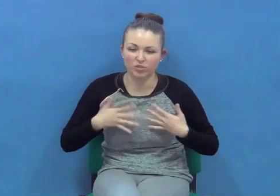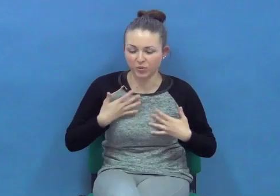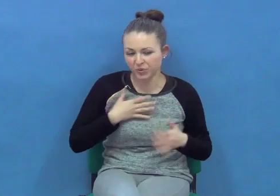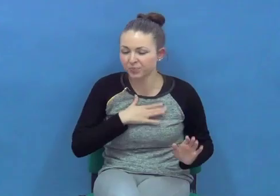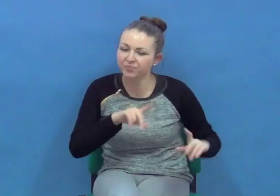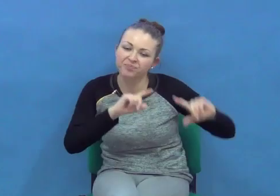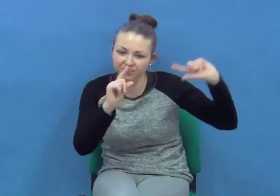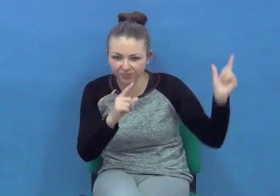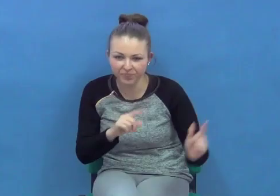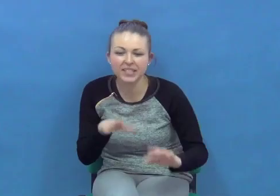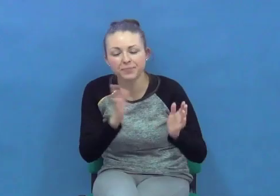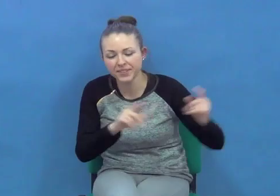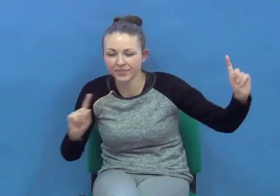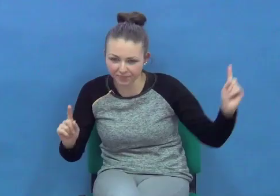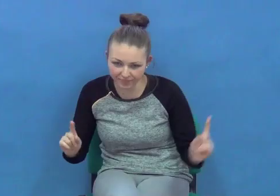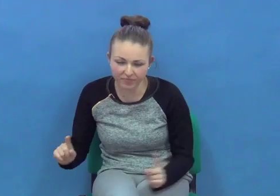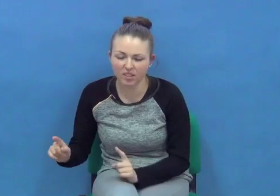Zszedł na dół.